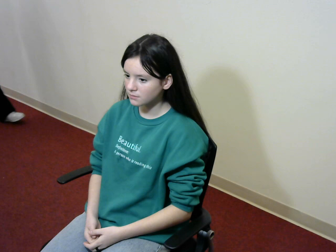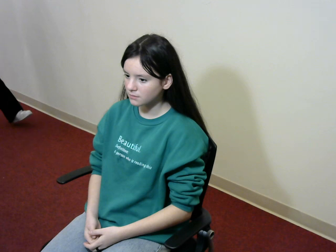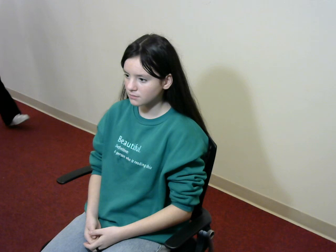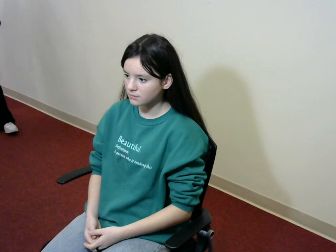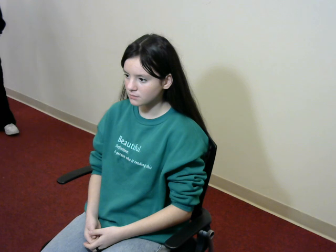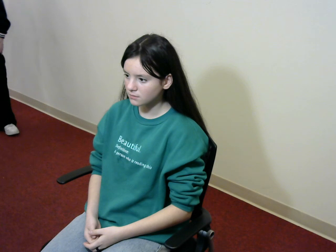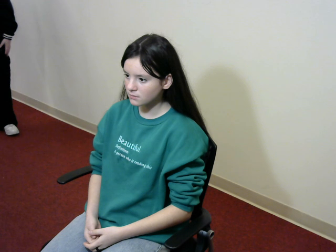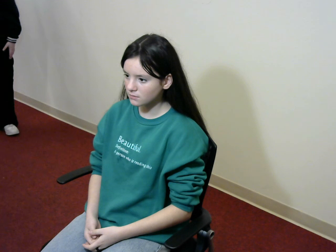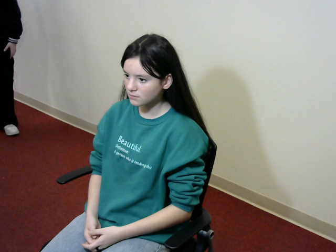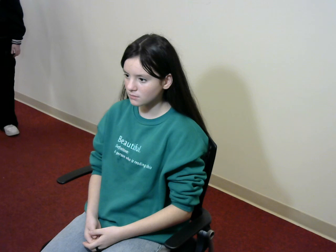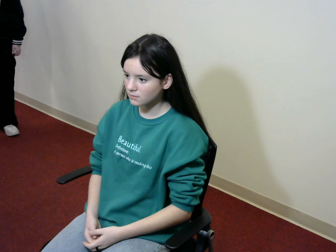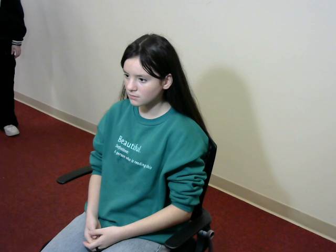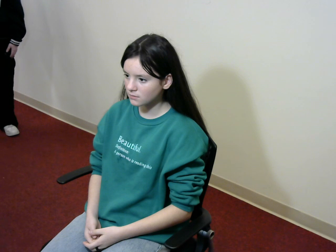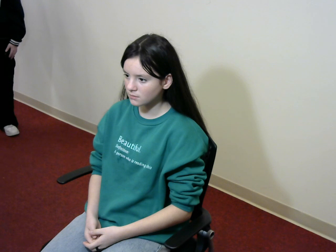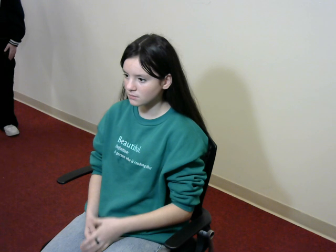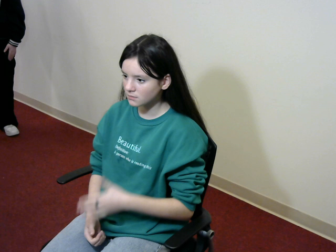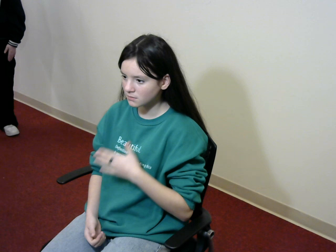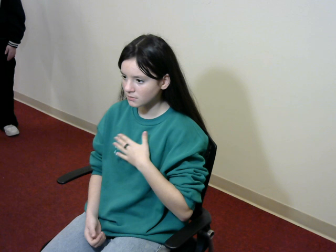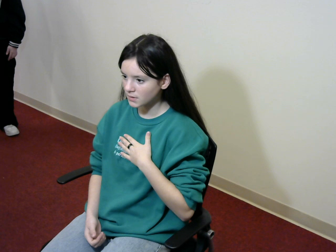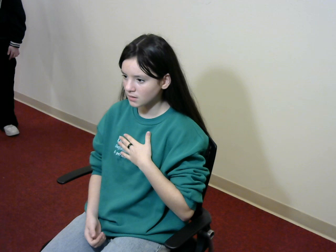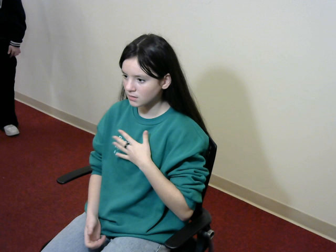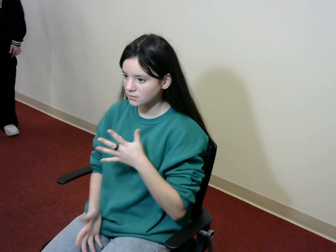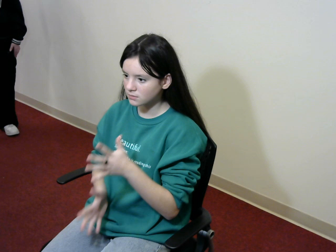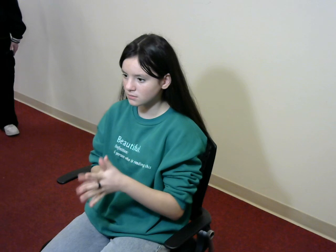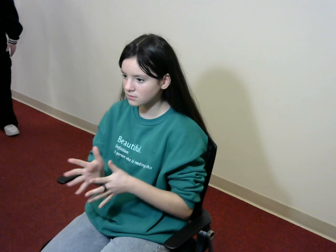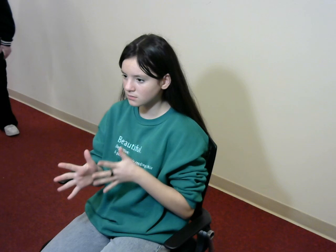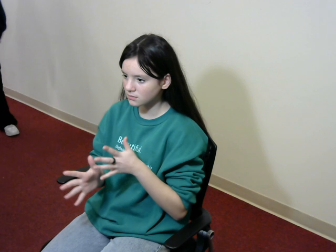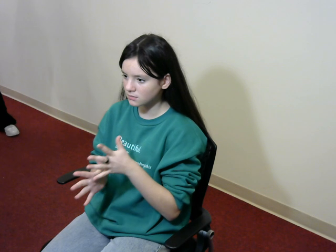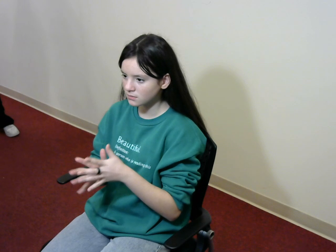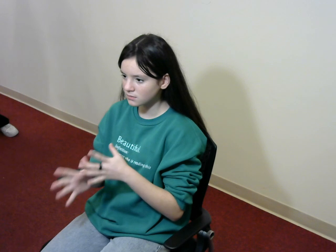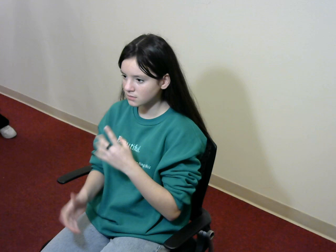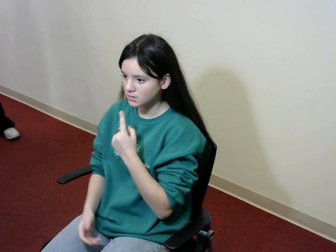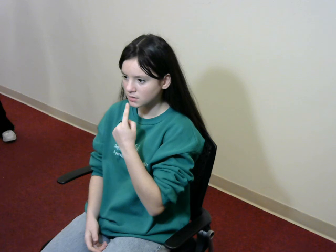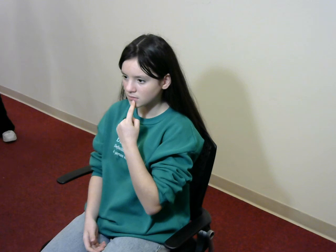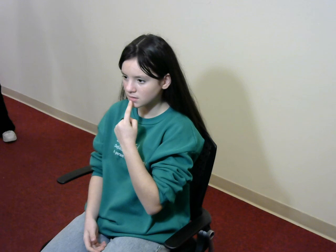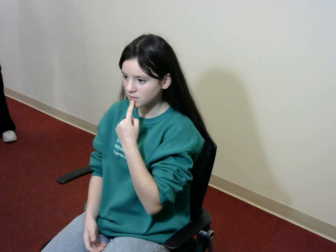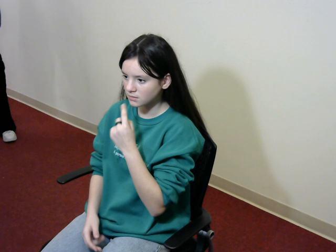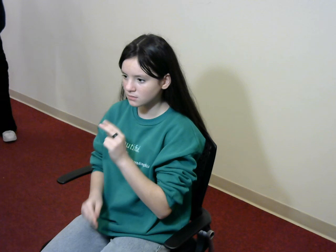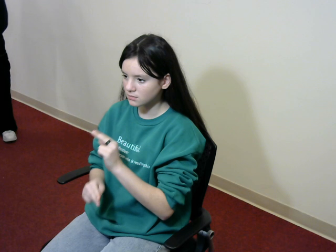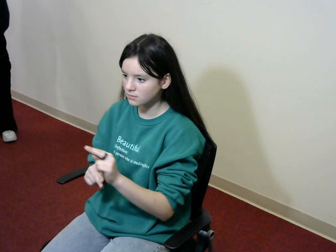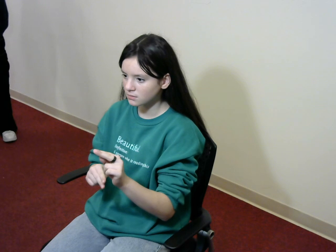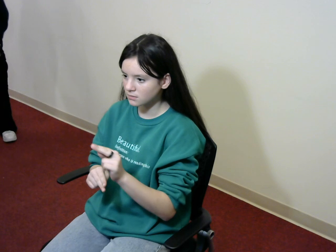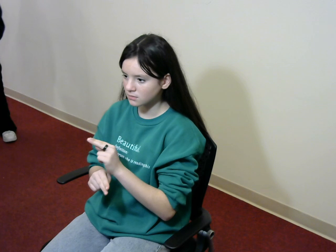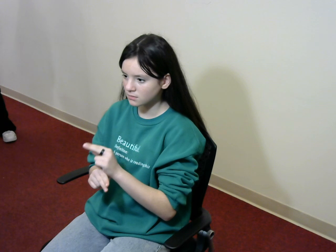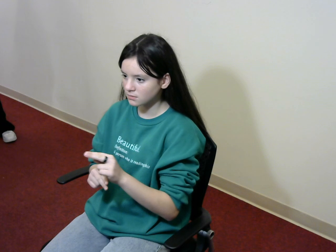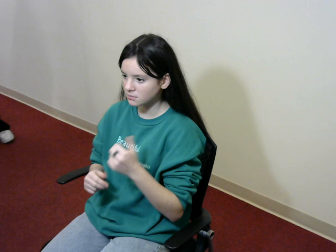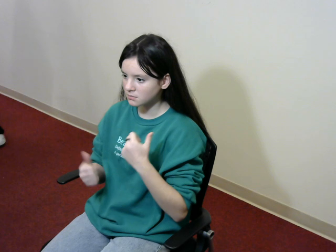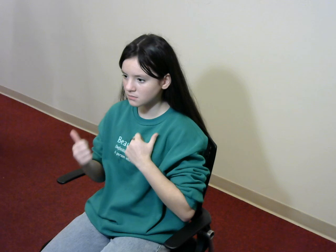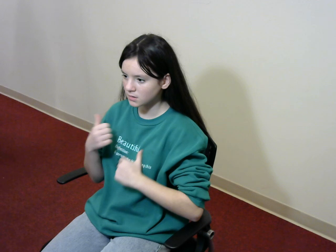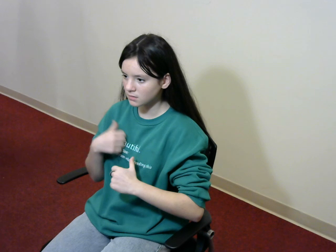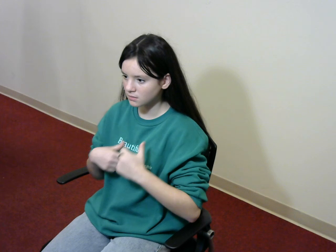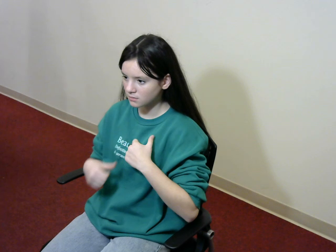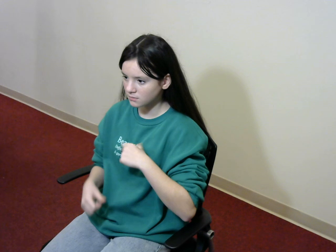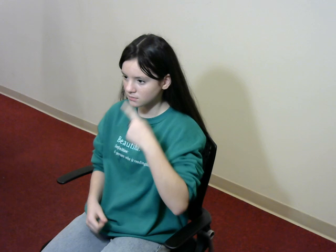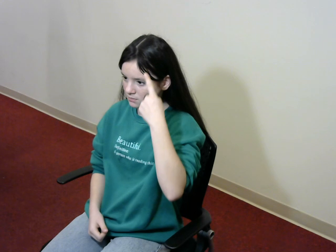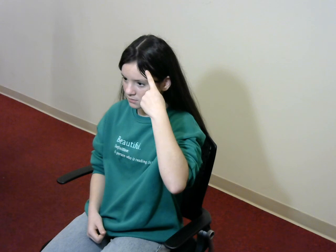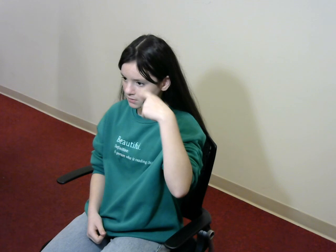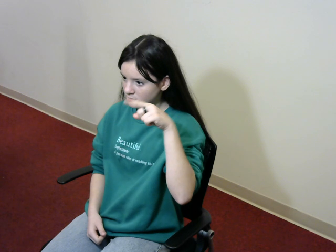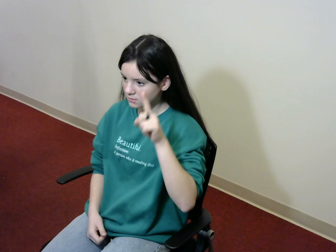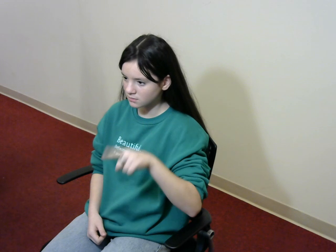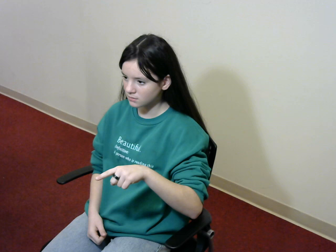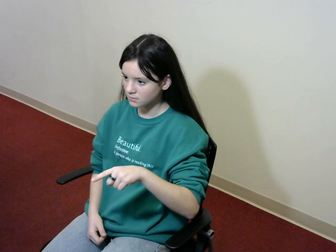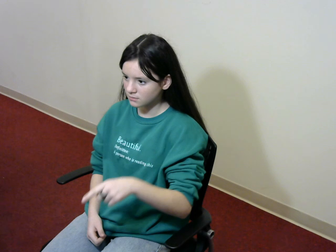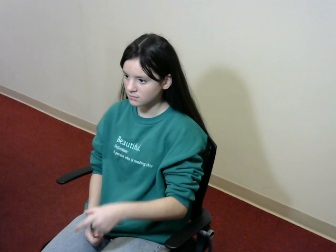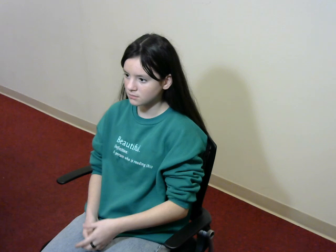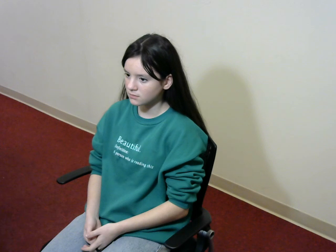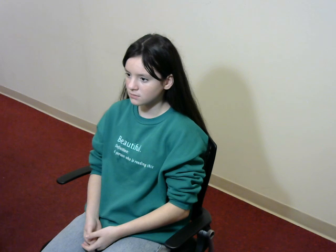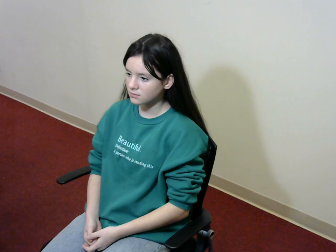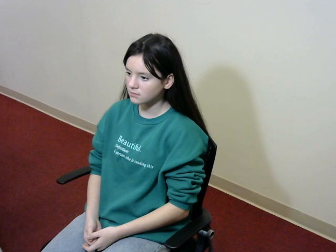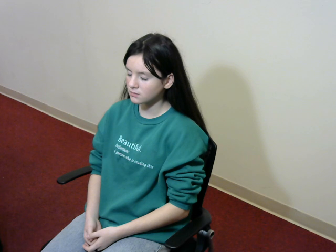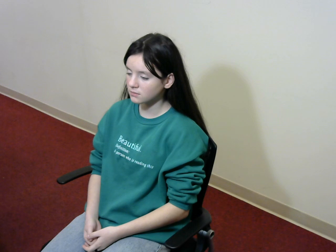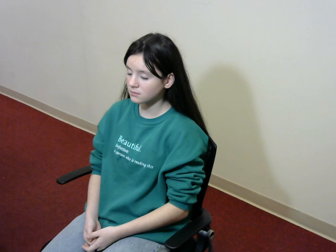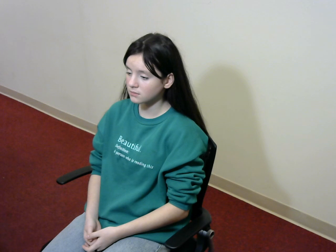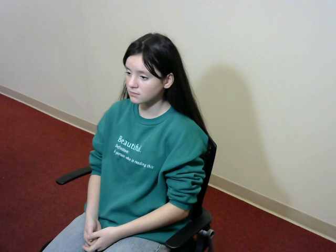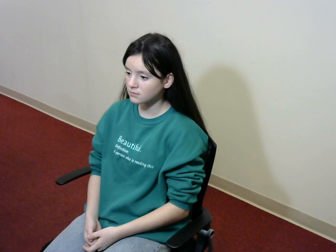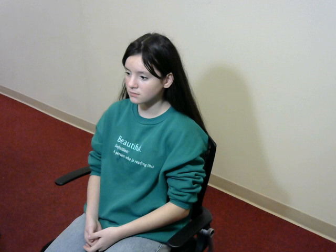Mən işarə dilini öyrədən müəllim tanıyıram